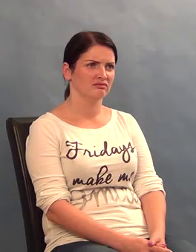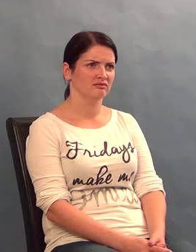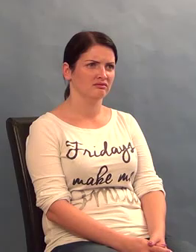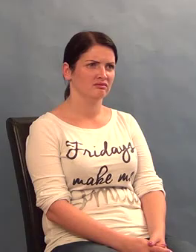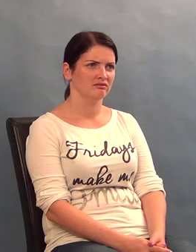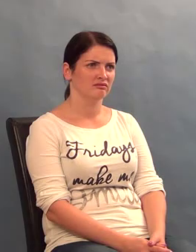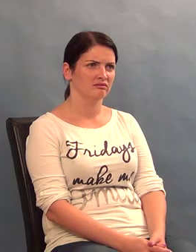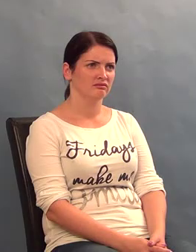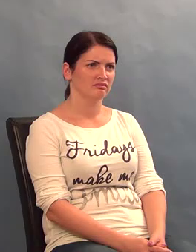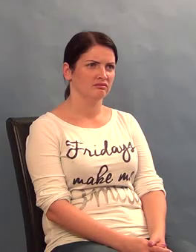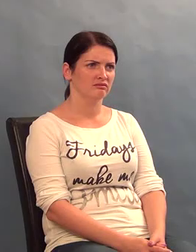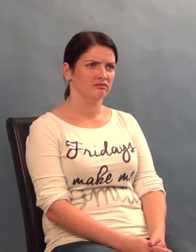To nie pociąg.